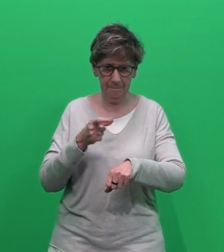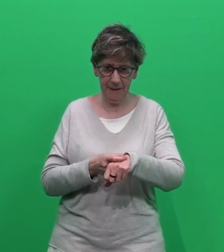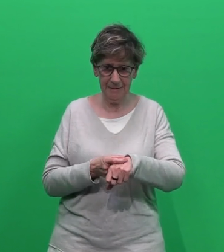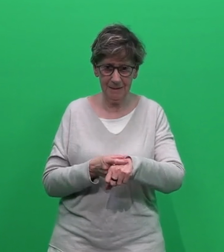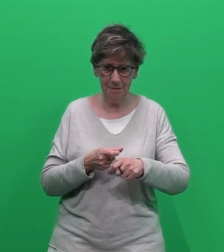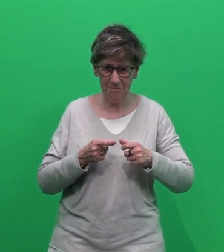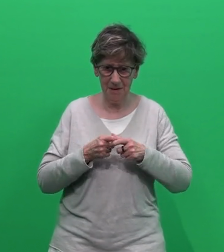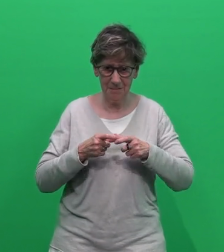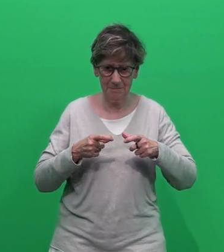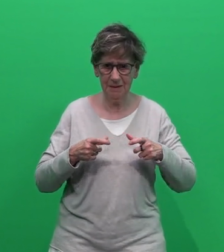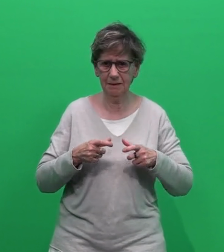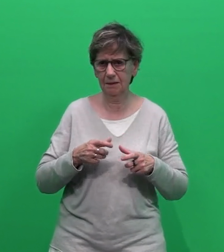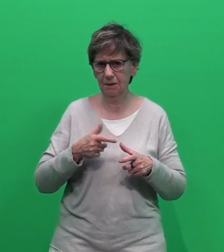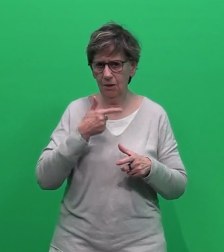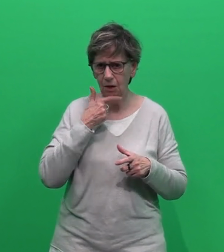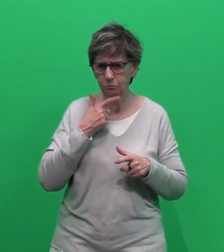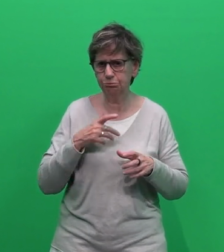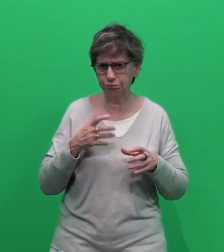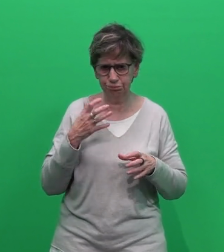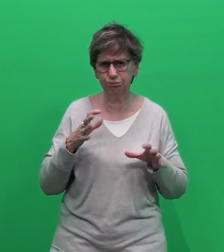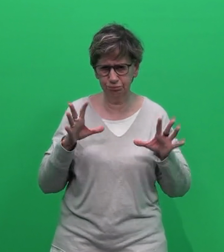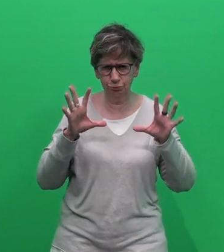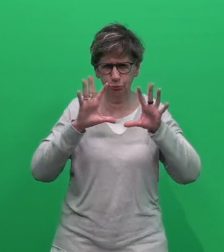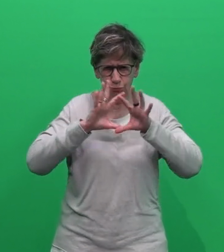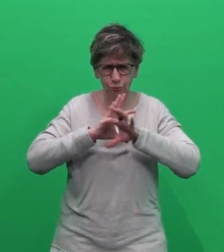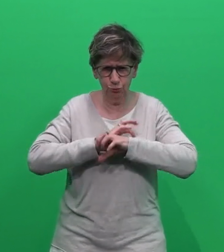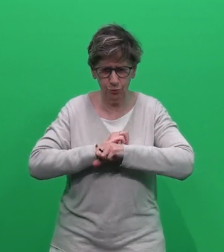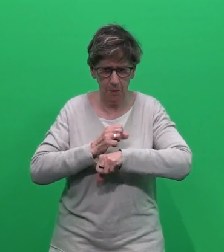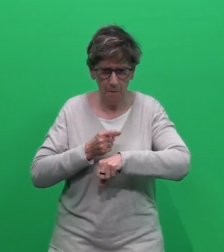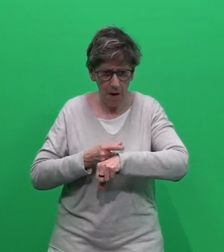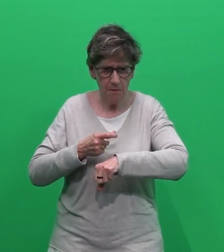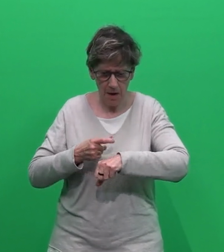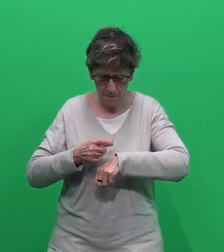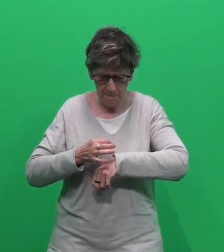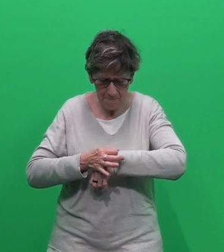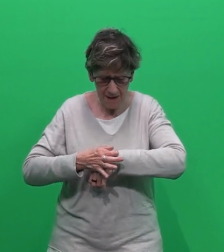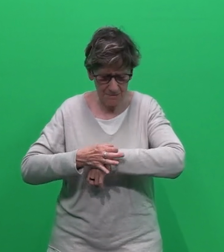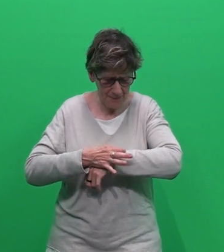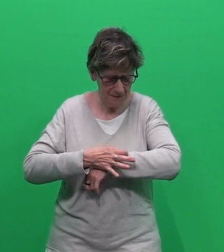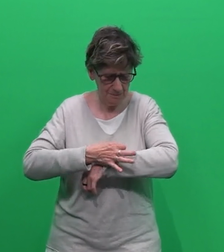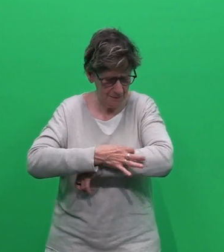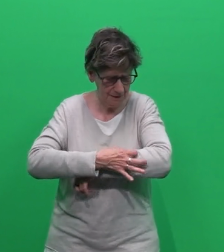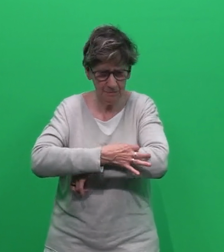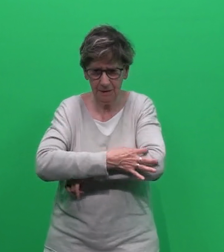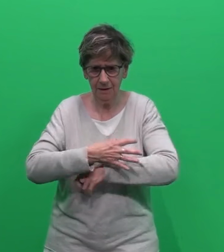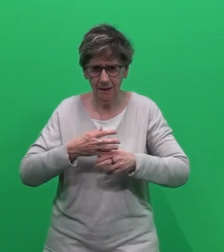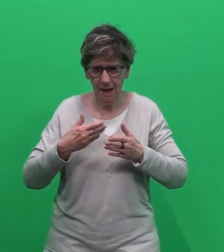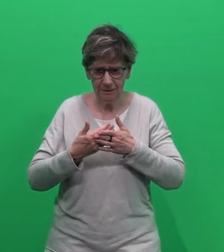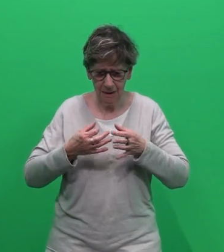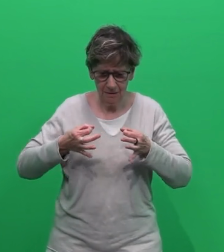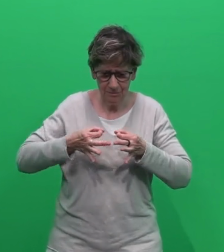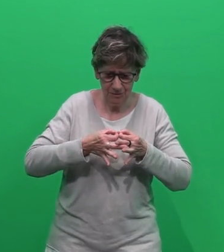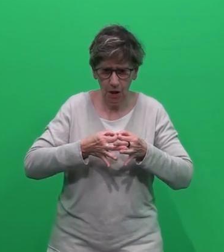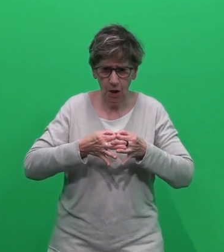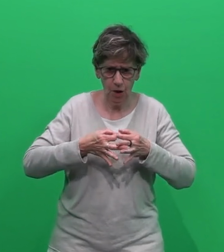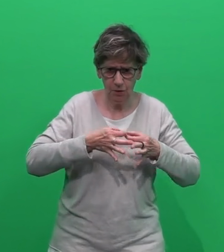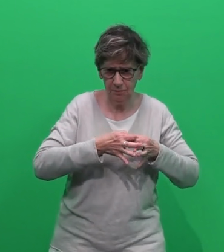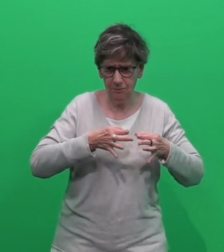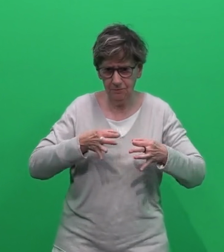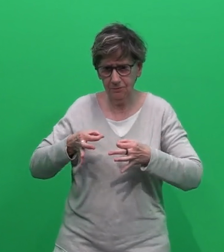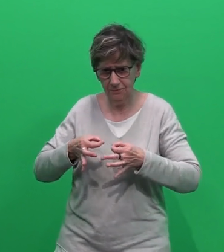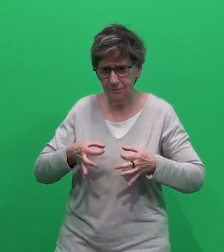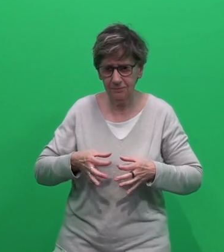La taca de la mà ha augmentat de mida i s'ha fet més fosca, també he tingut taques pel braç que s'han fet grans i s'han ajuntat amb altres taques.